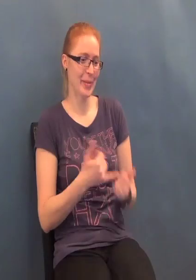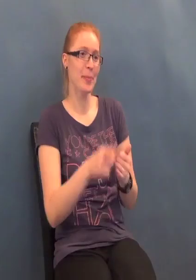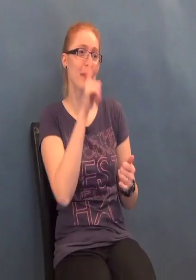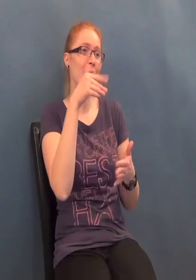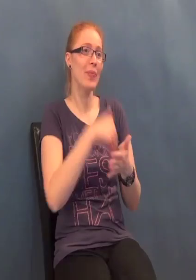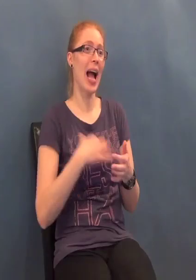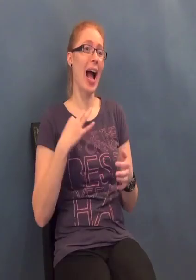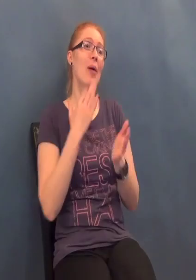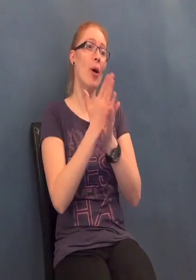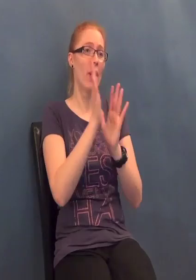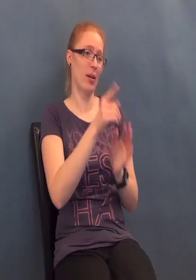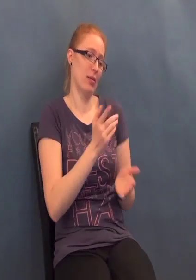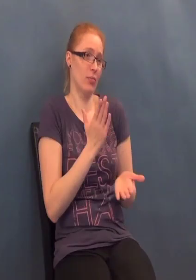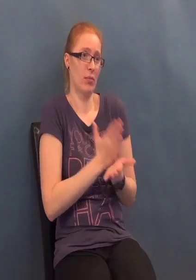Jeżeli toniesz, to nikogo to nie obchodzi, nikt nie pomoże.